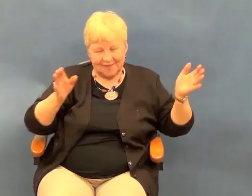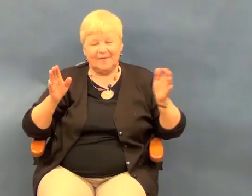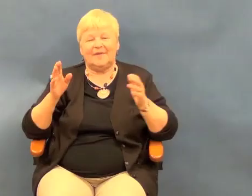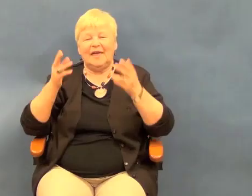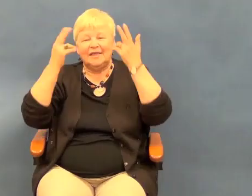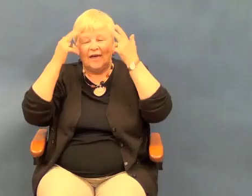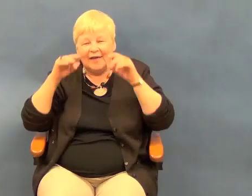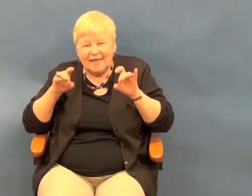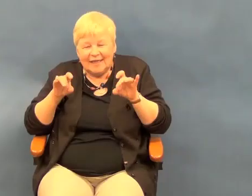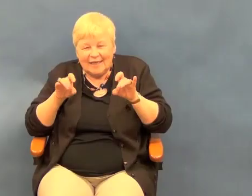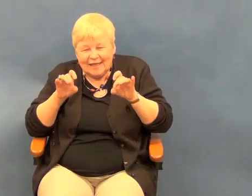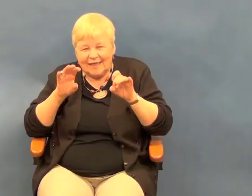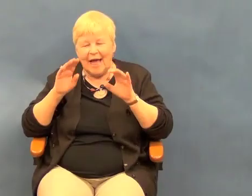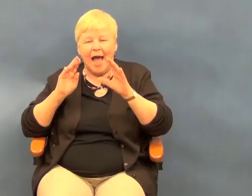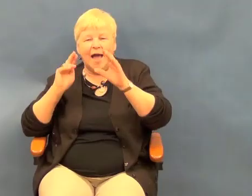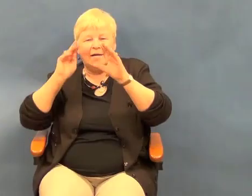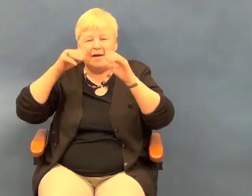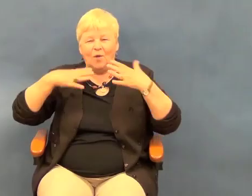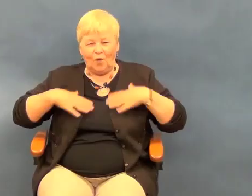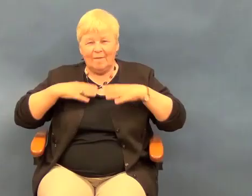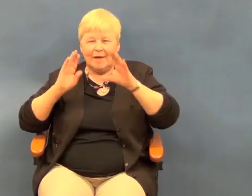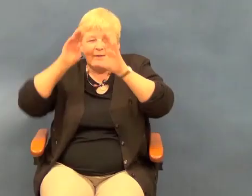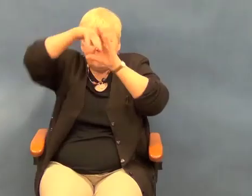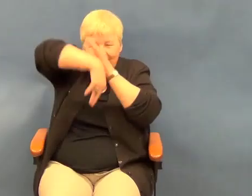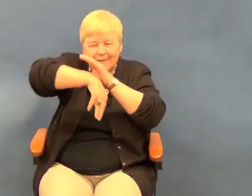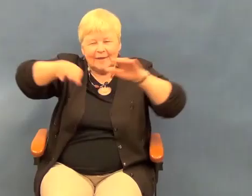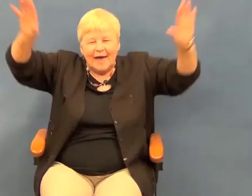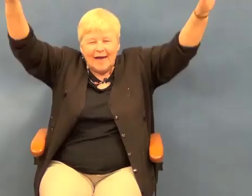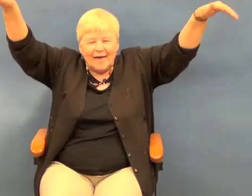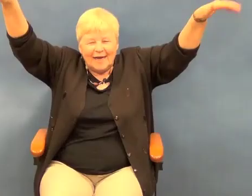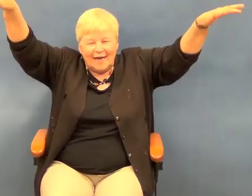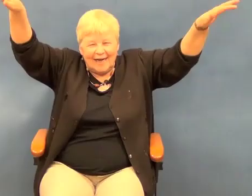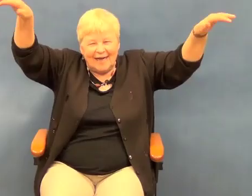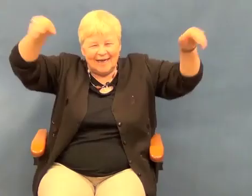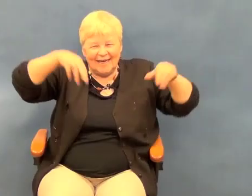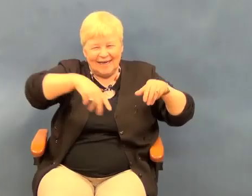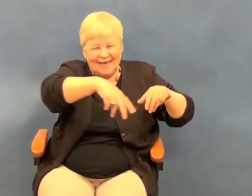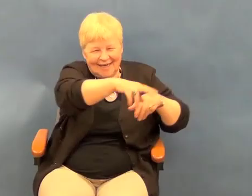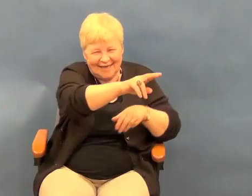Zając biegał i wpadł w ubranie, po czym biegał w nim machając rękami.